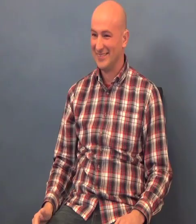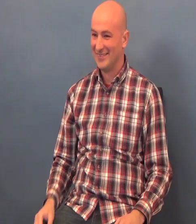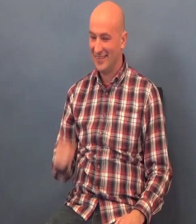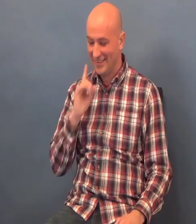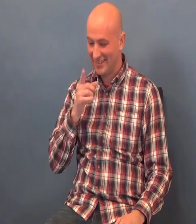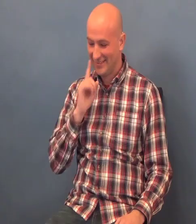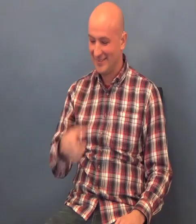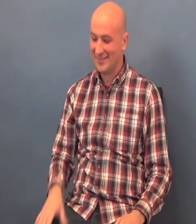Właśnie, właśnie.